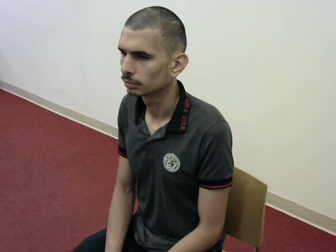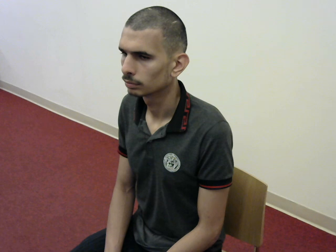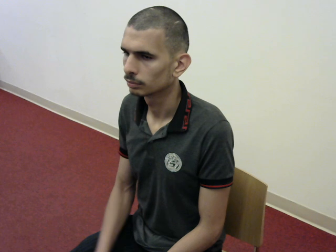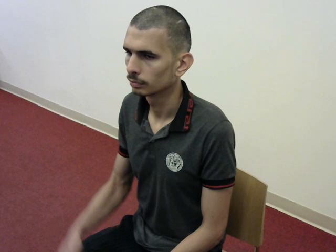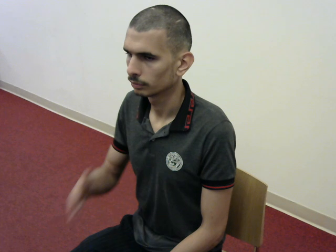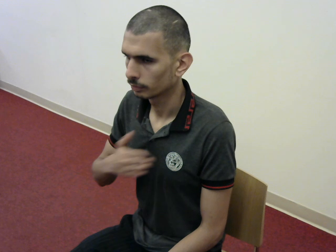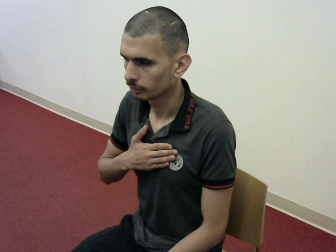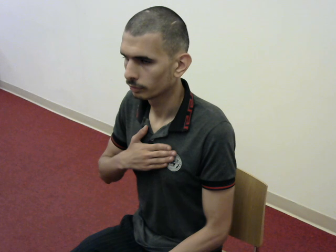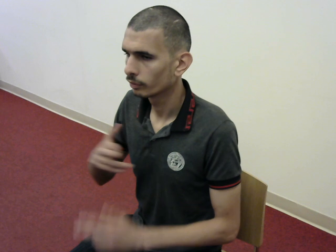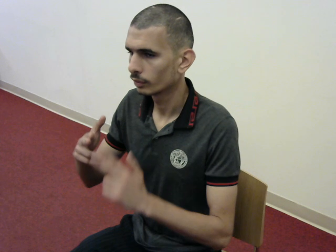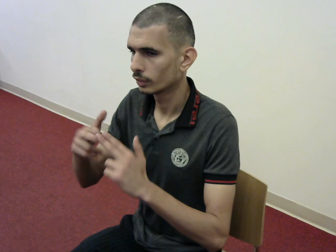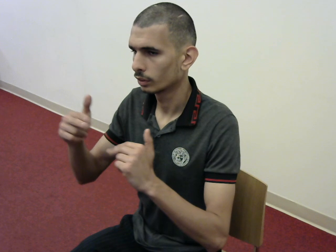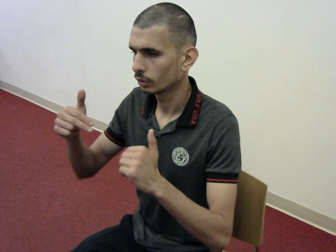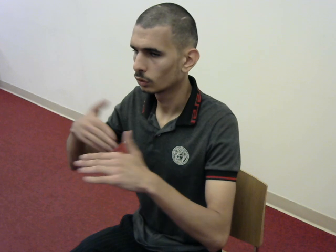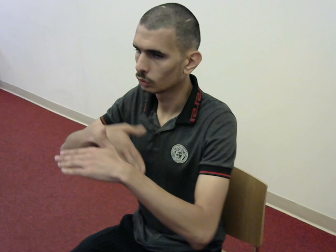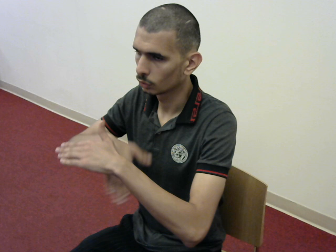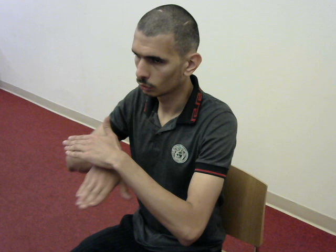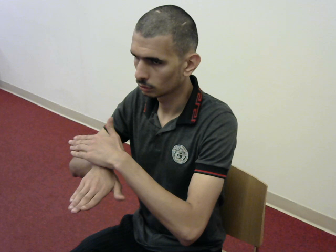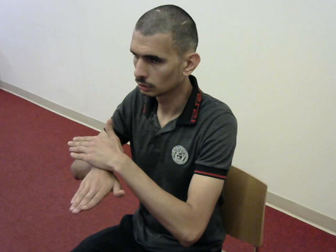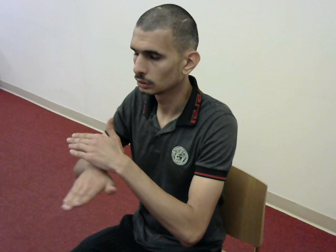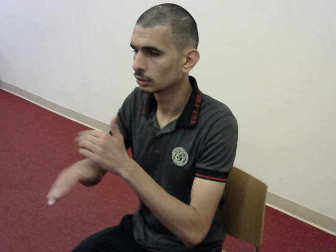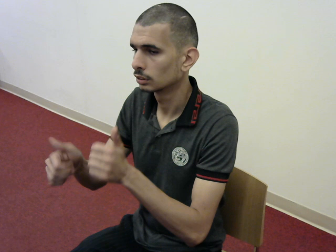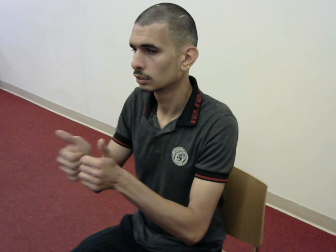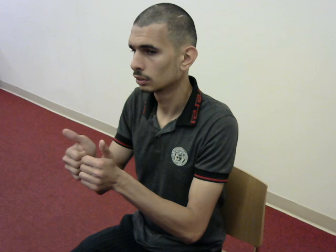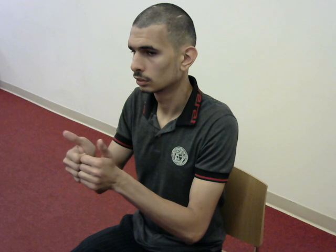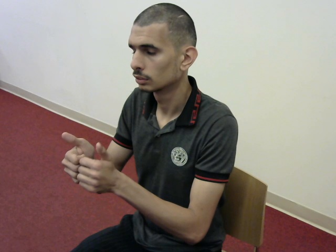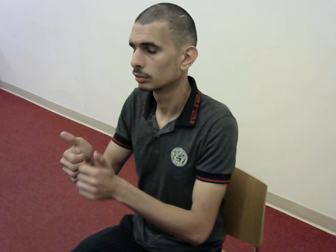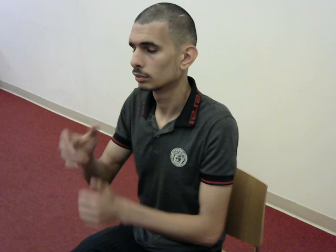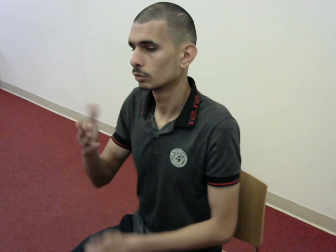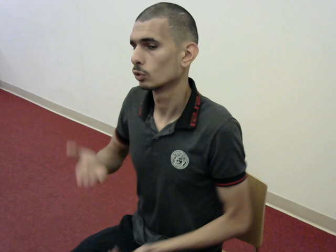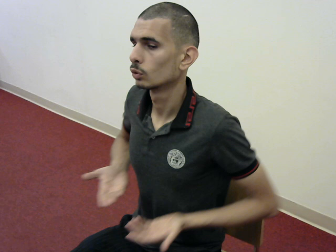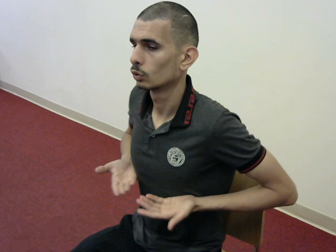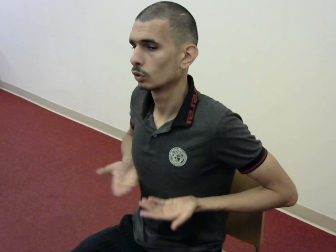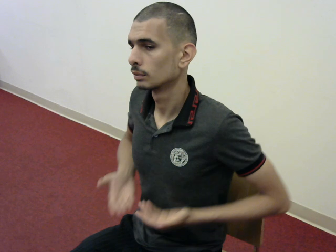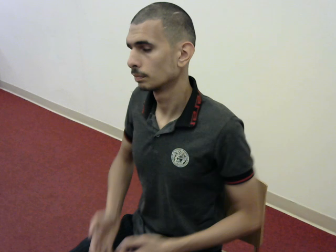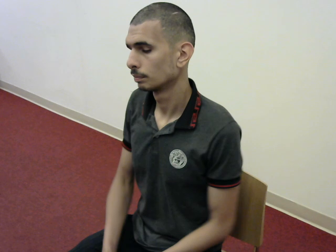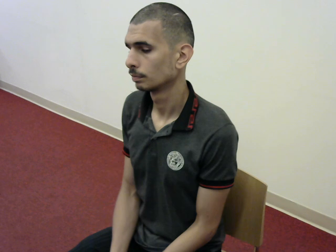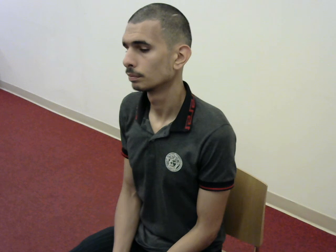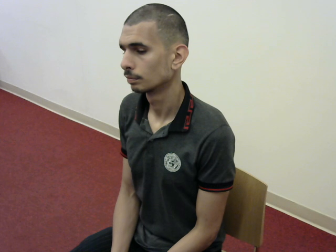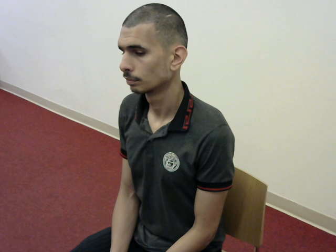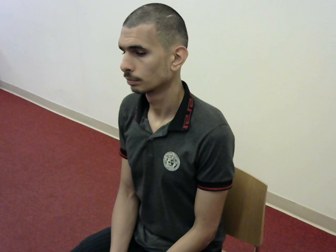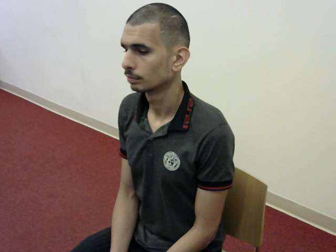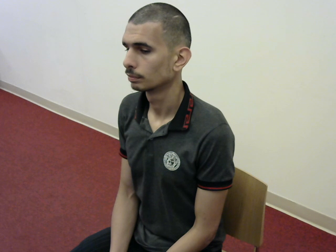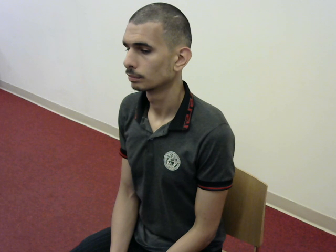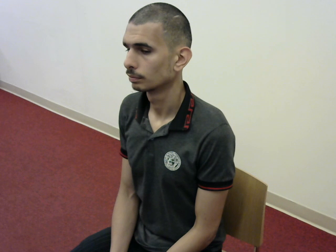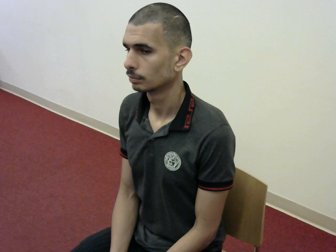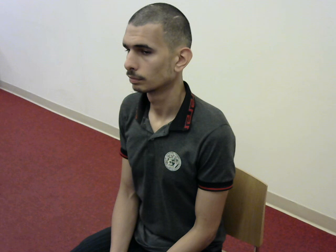Mən Nərimanov metrosunun yanında yaşayıram